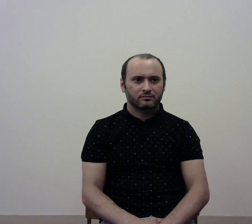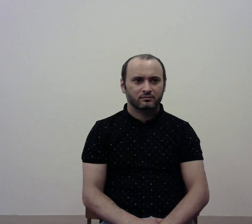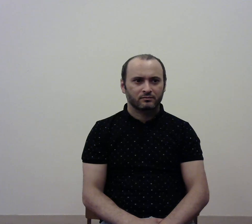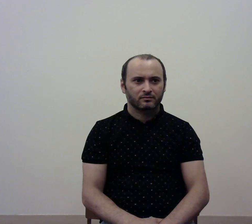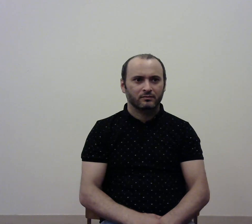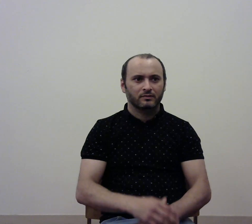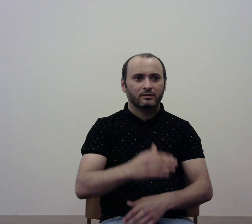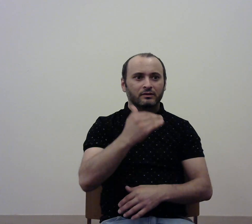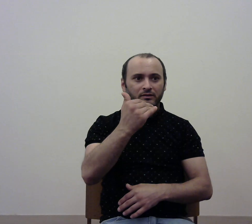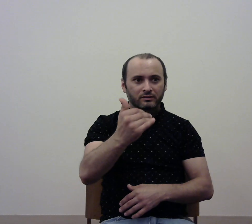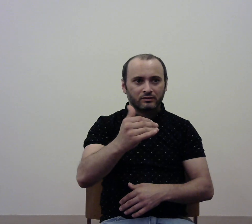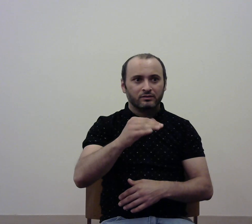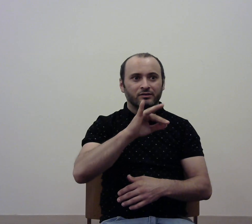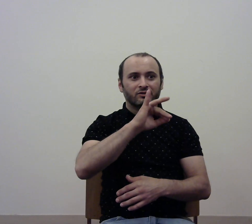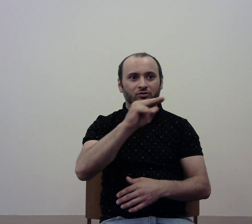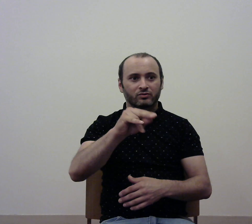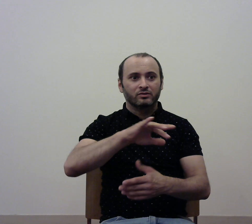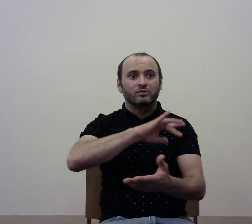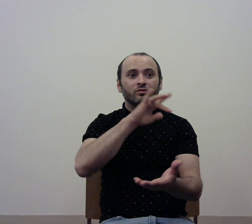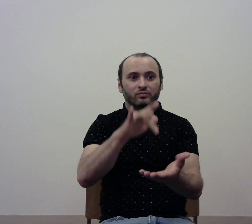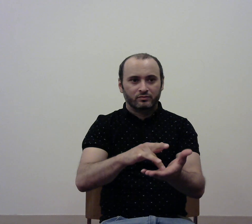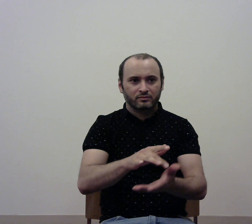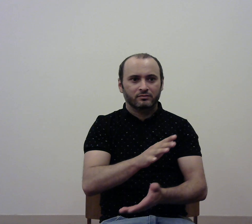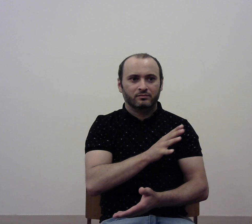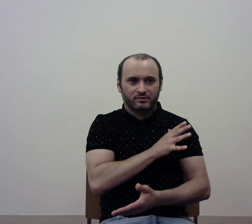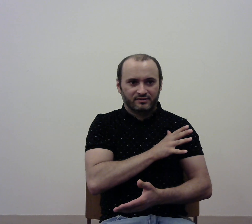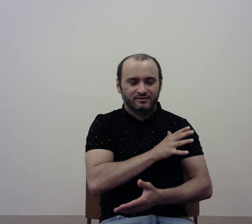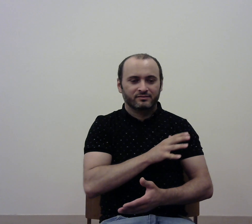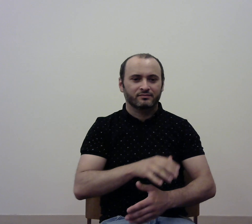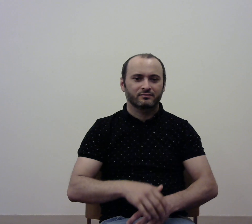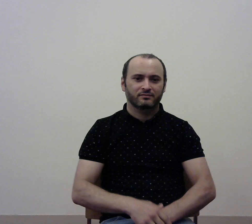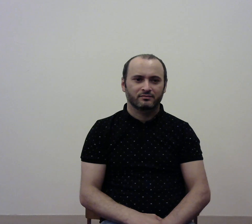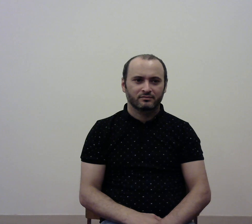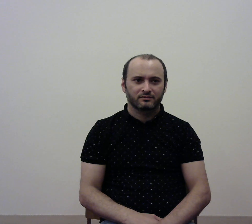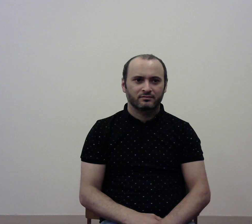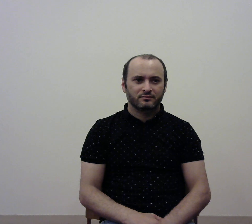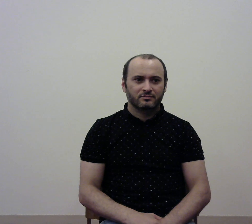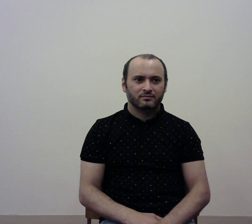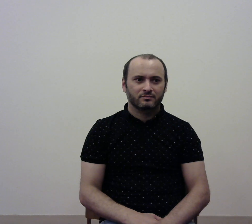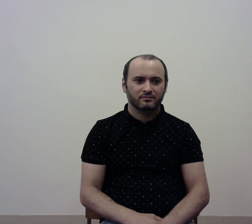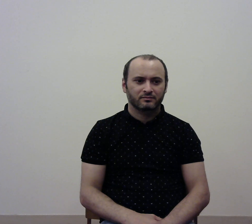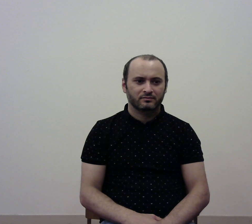Siz İçərişəhərdə olmusuz?